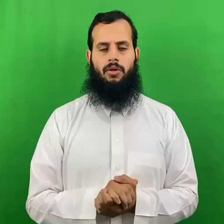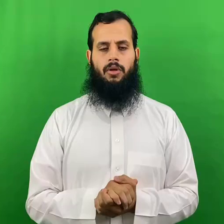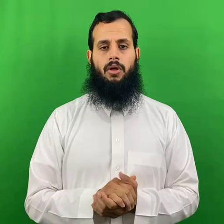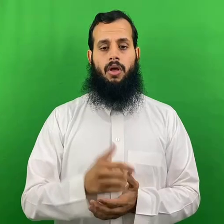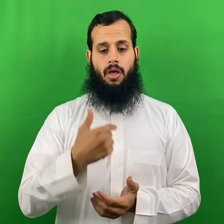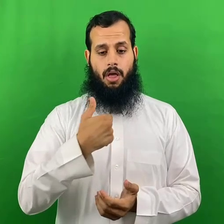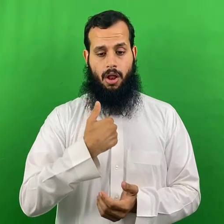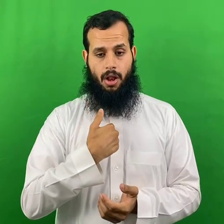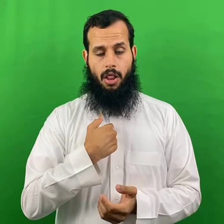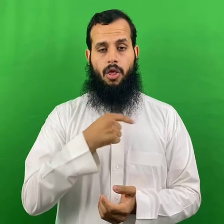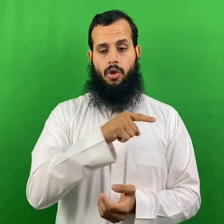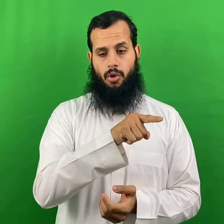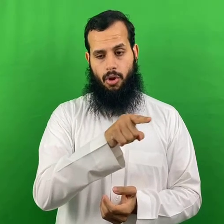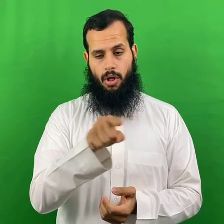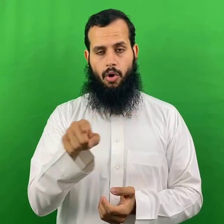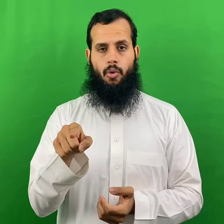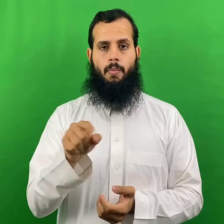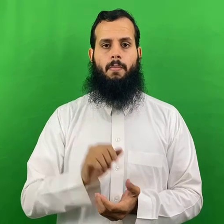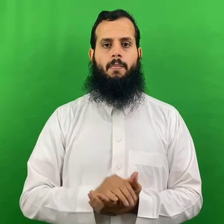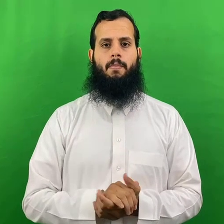لي ولكم